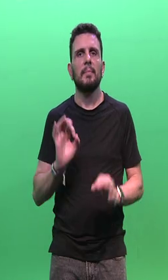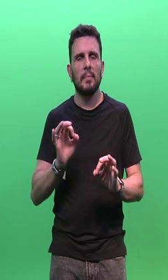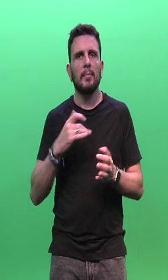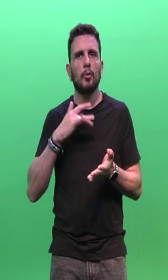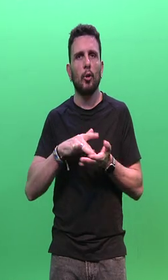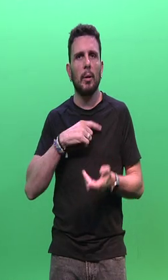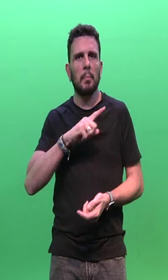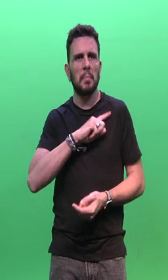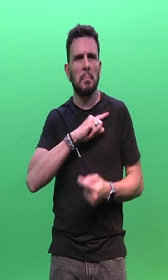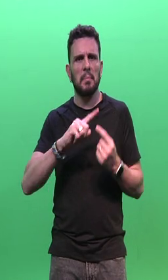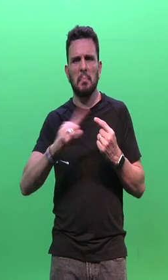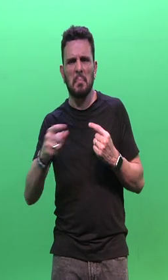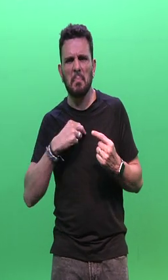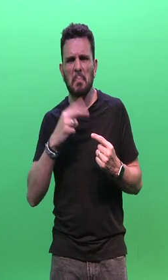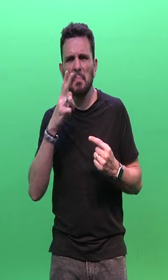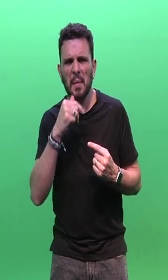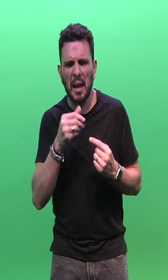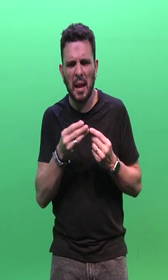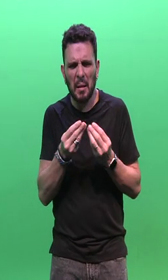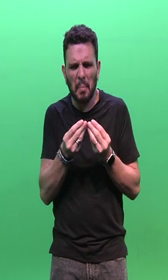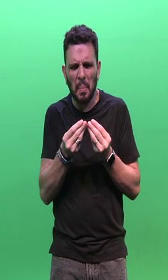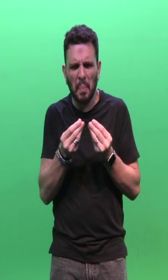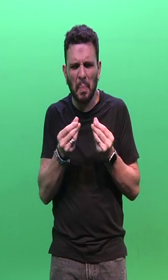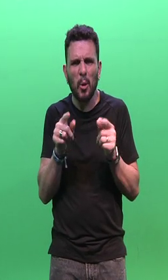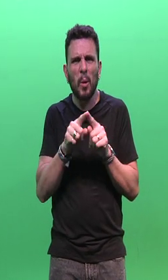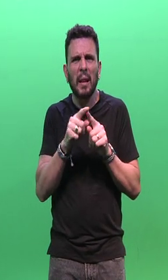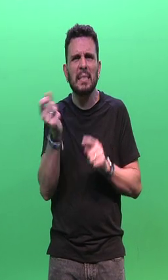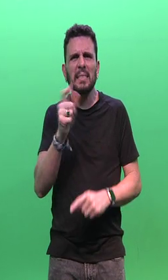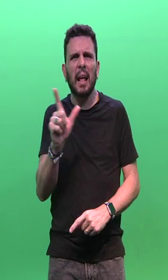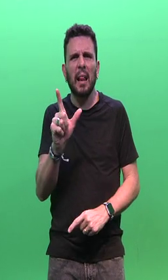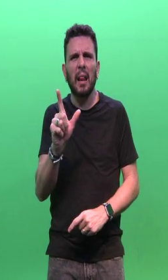Sí, quan vaig a fer pipí em fa mal i tinc com sorra, sembla sal.